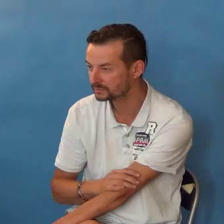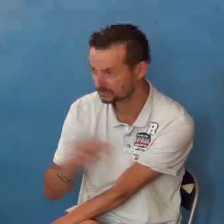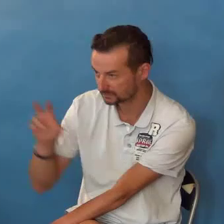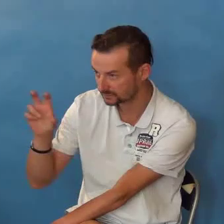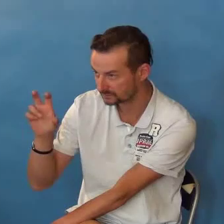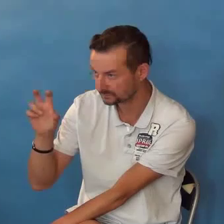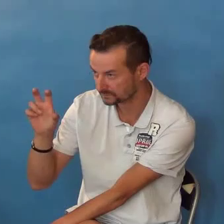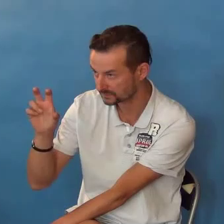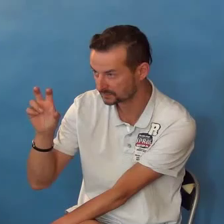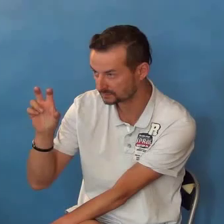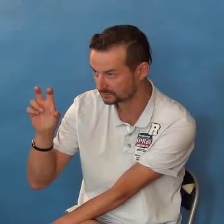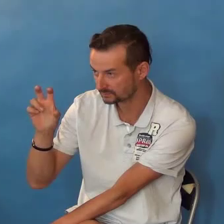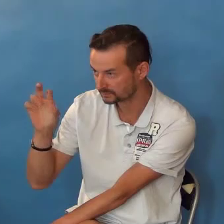Czwartek?